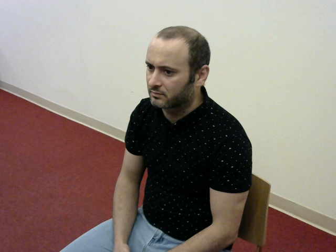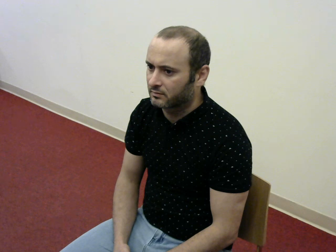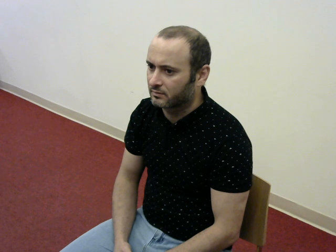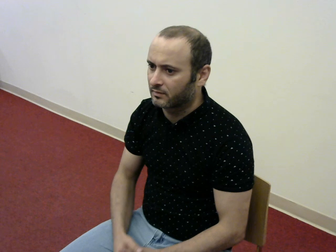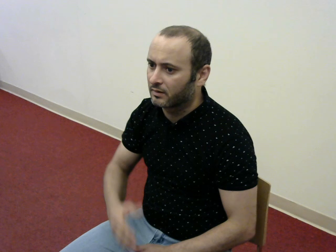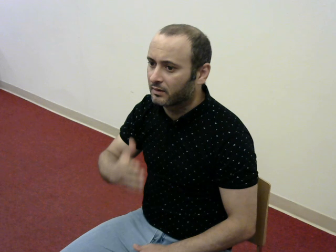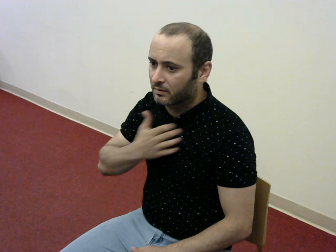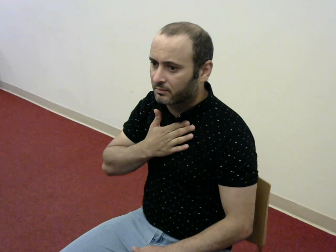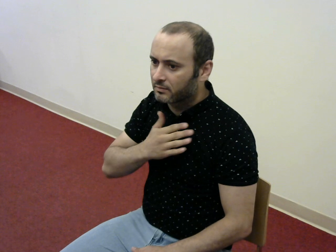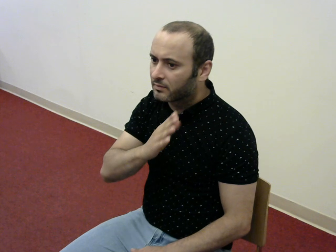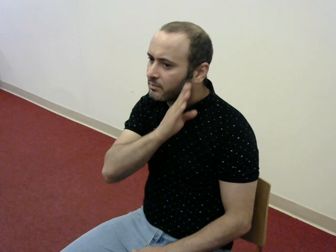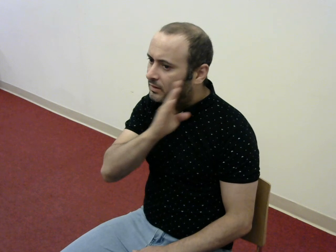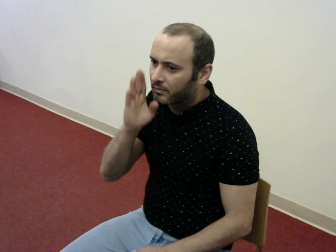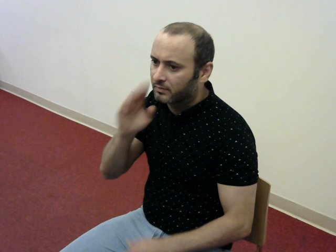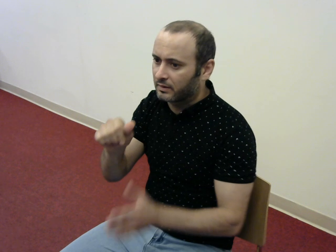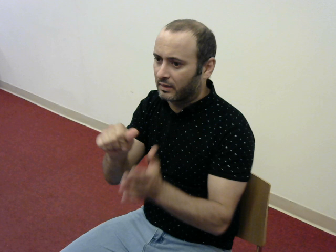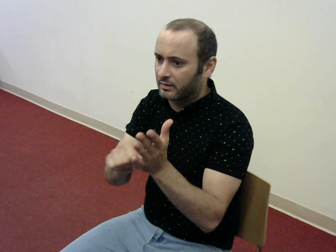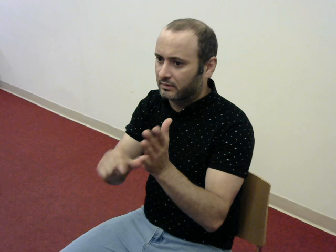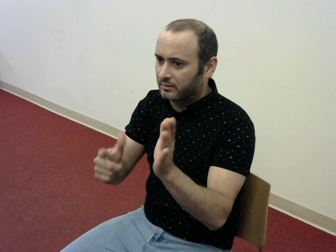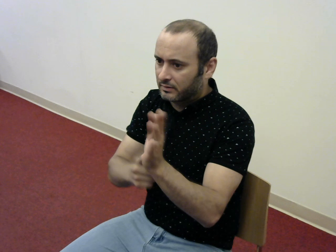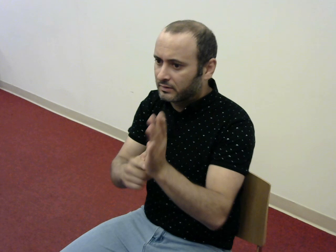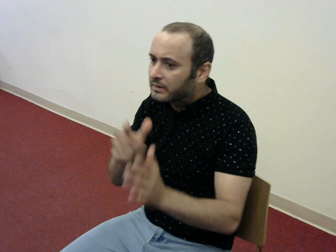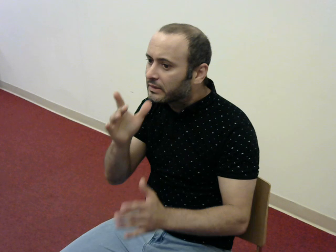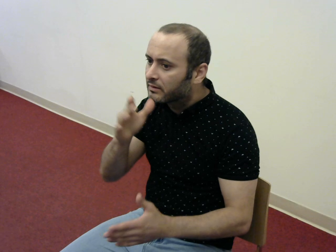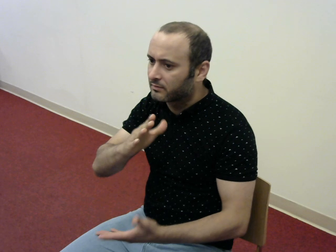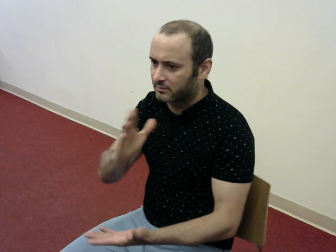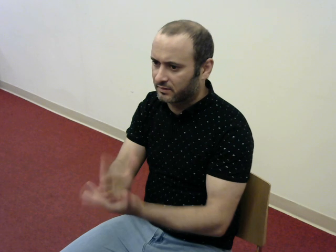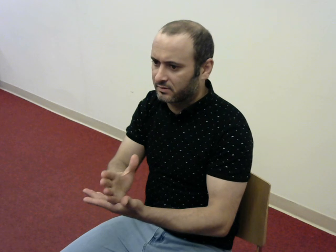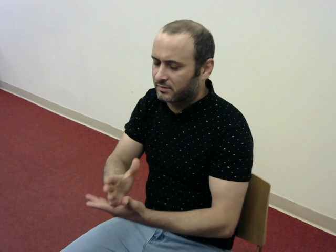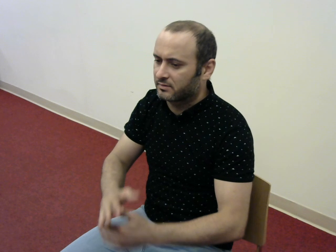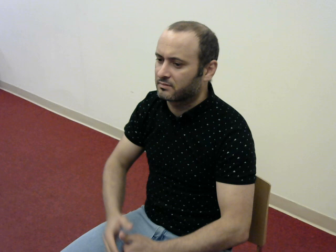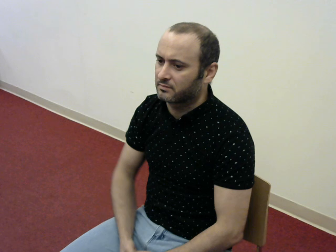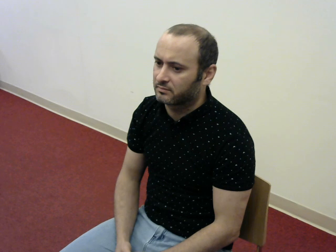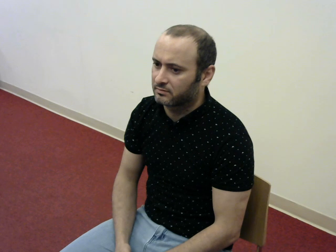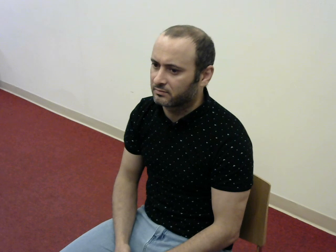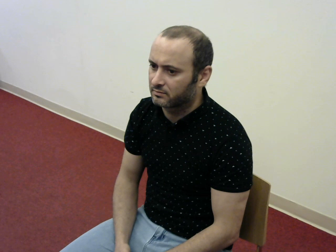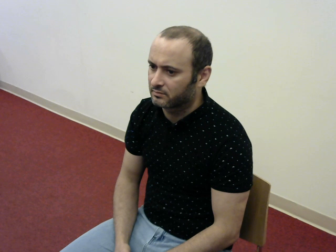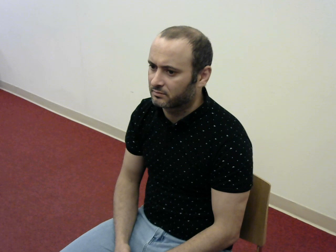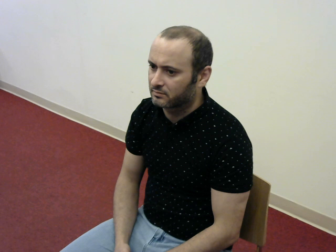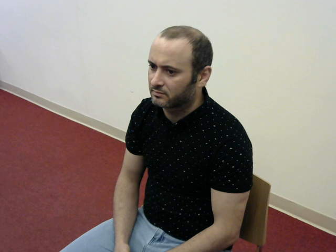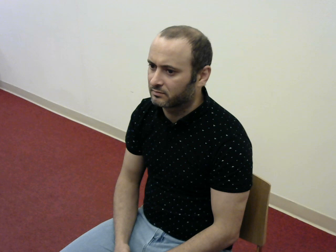Mənim anamın 67 yaşı var